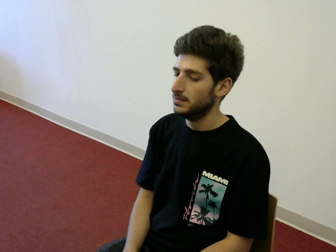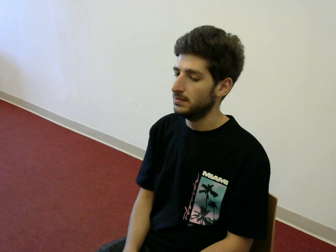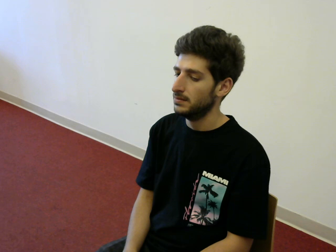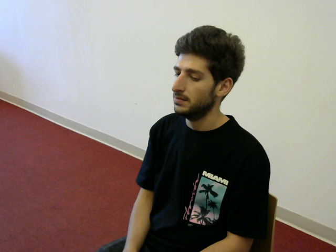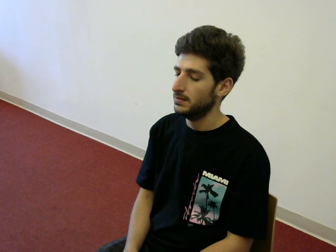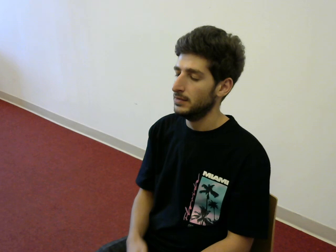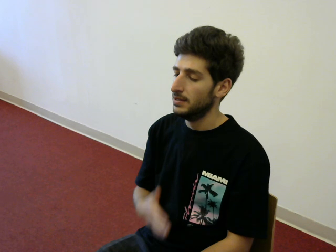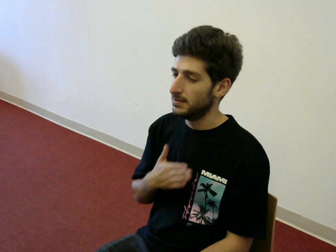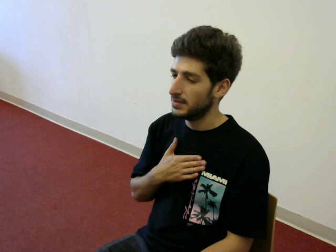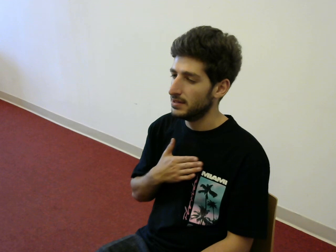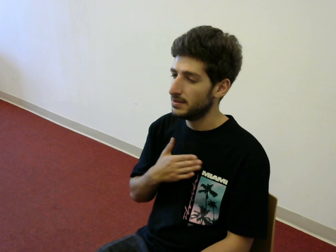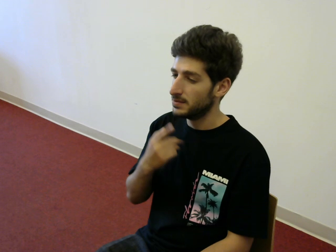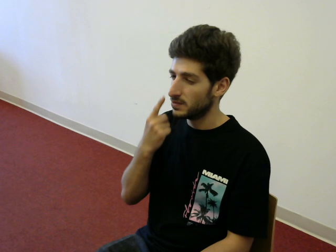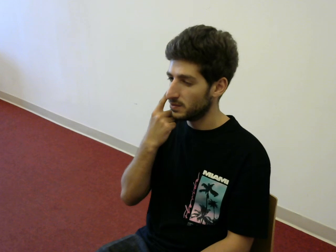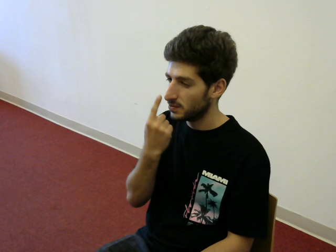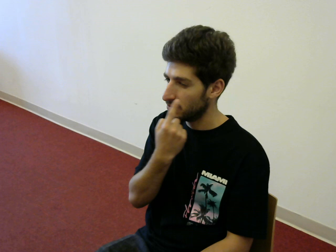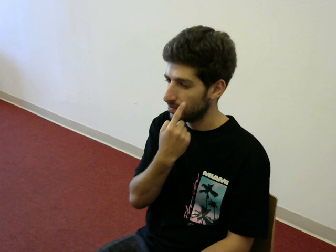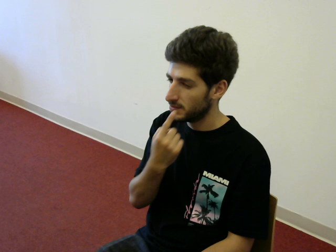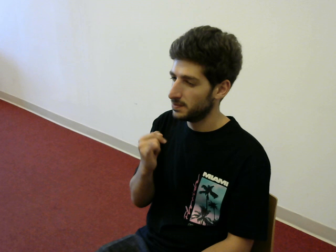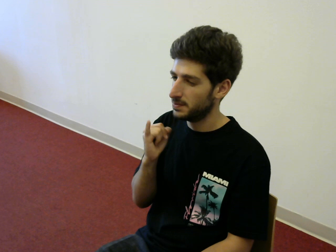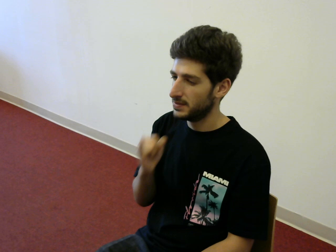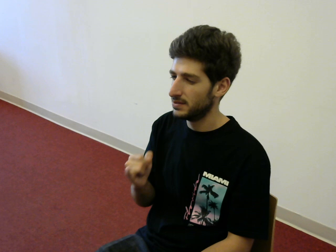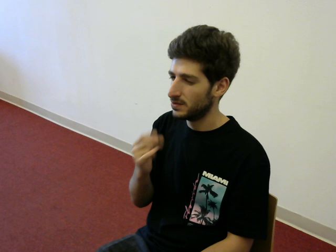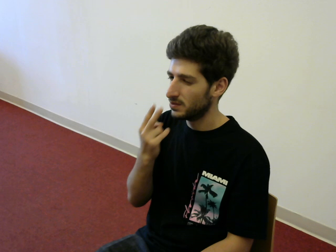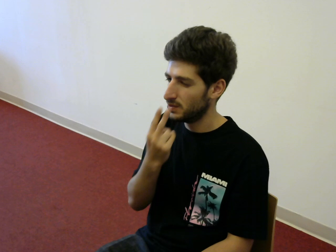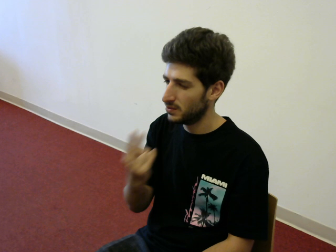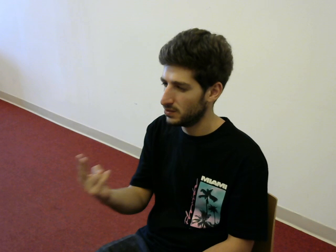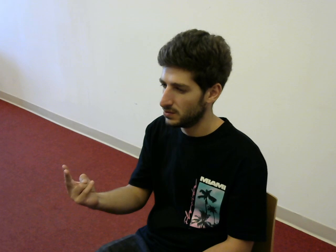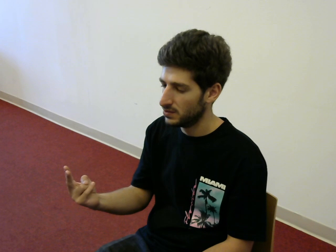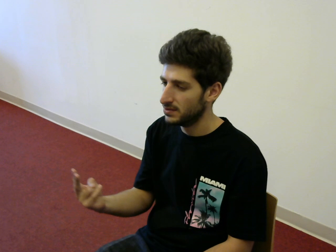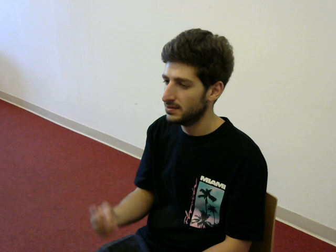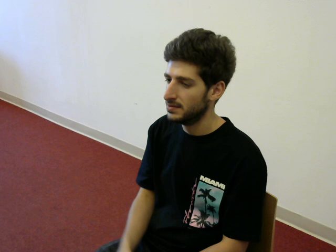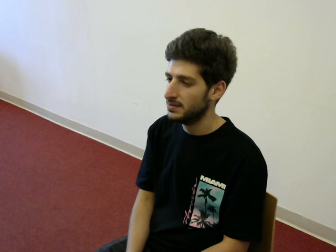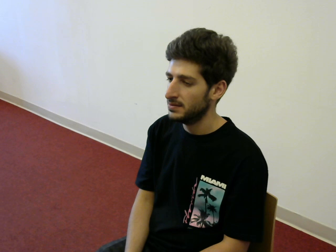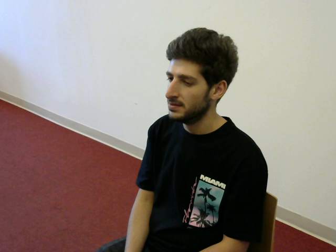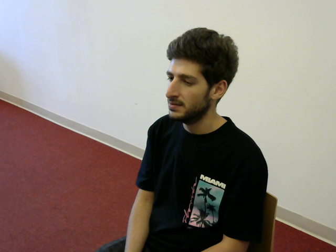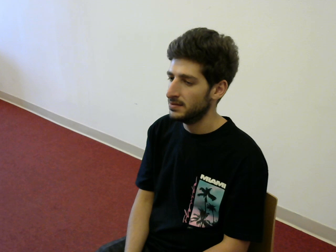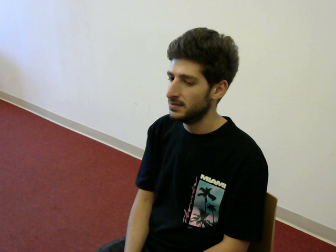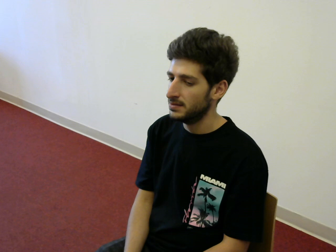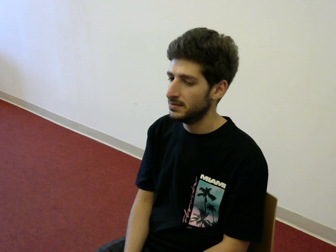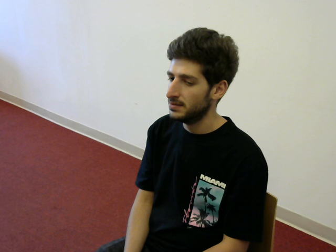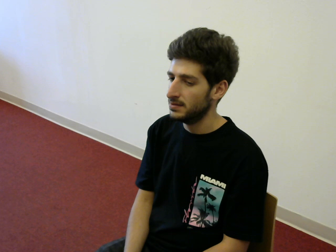Mənim gözüm pis görür